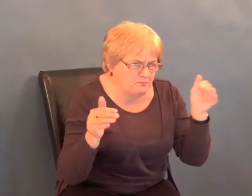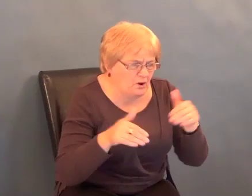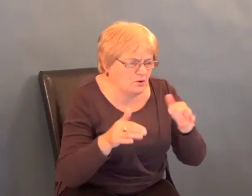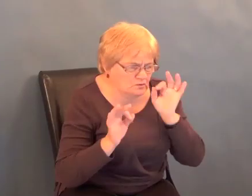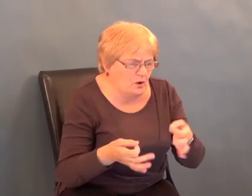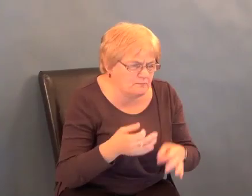Dobrze.